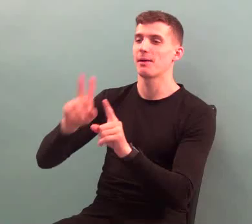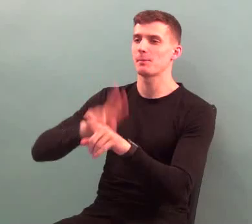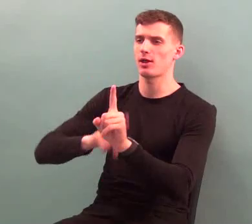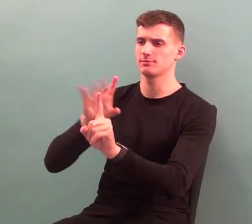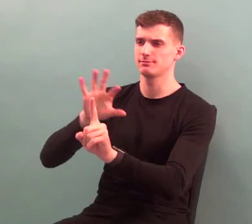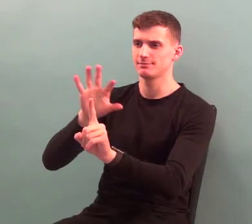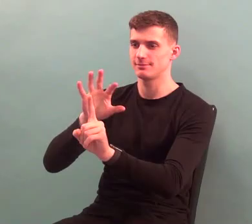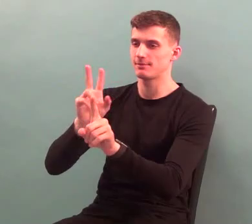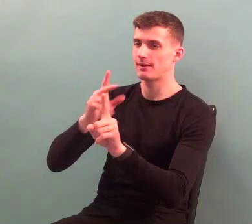Policjant przygląda się im.